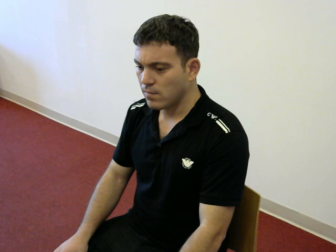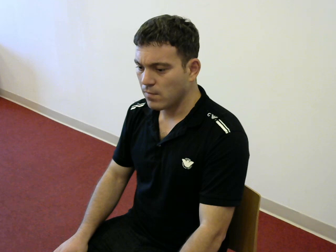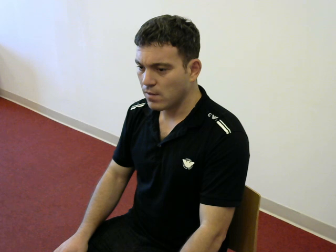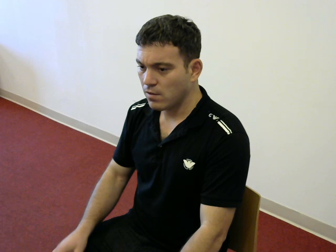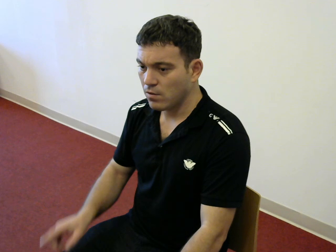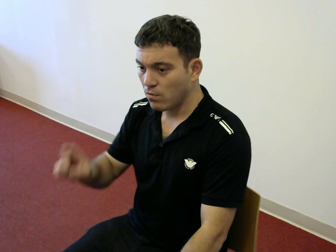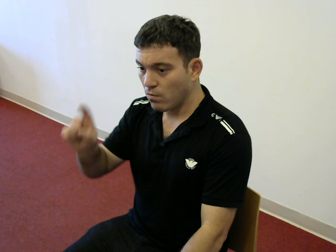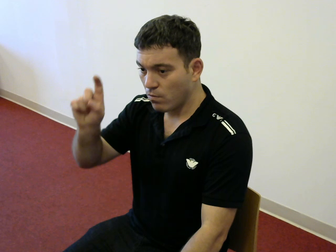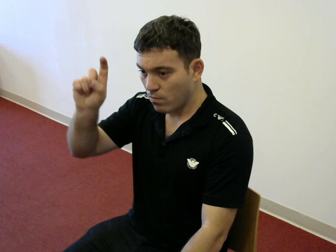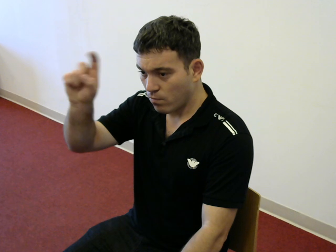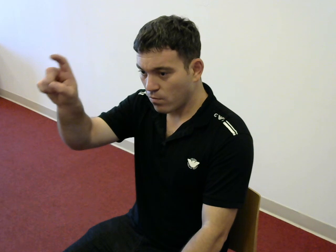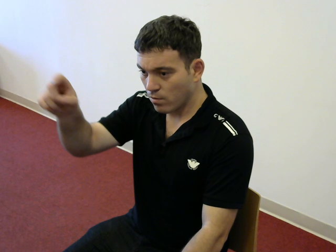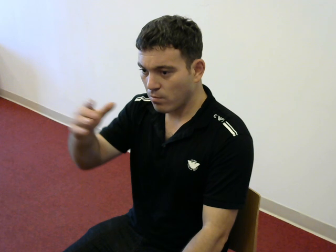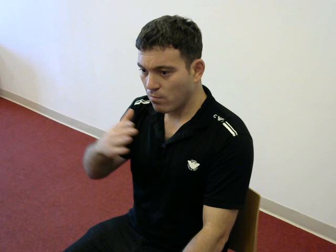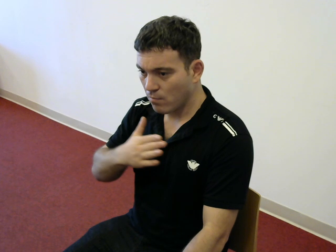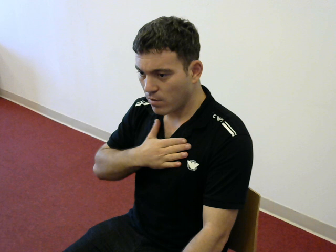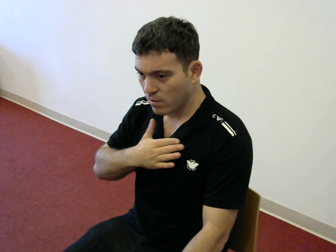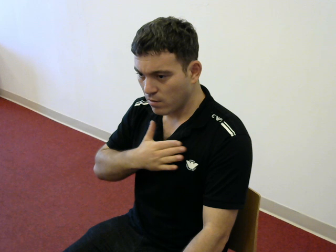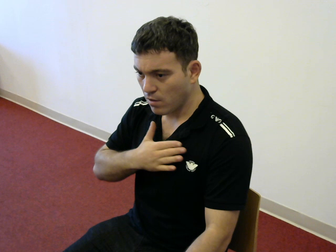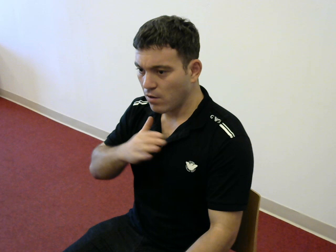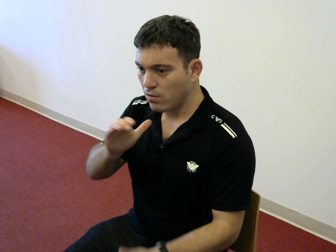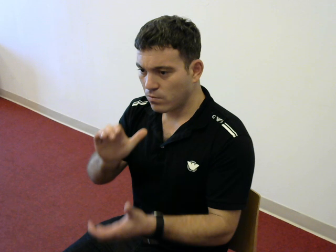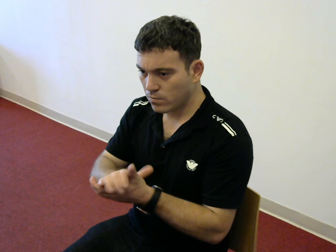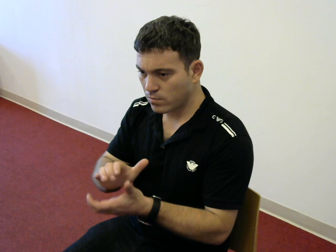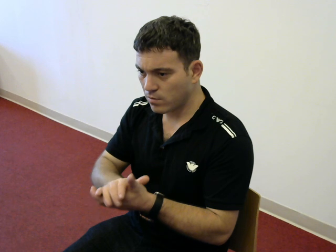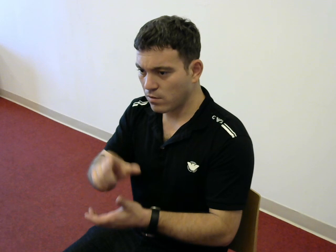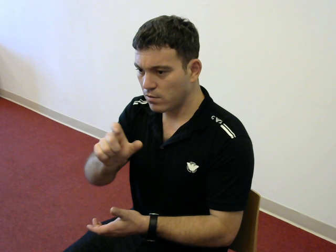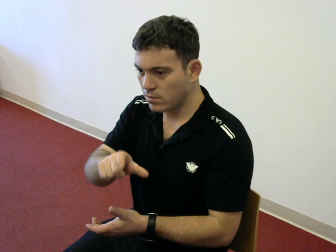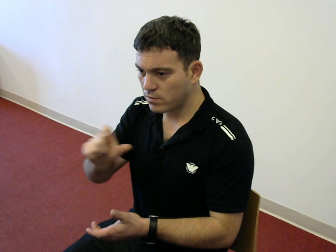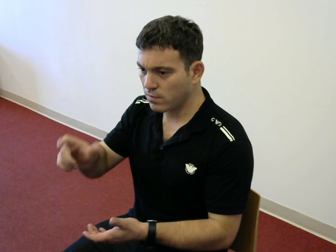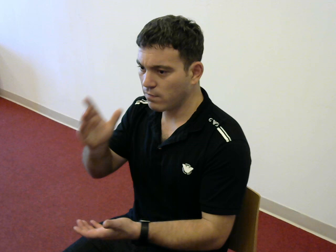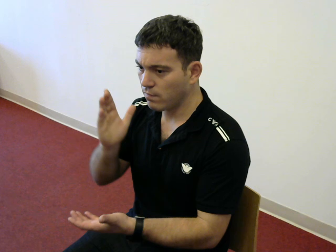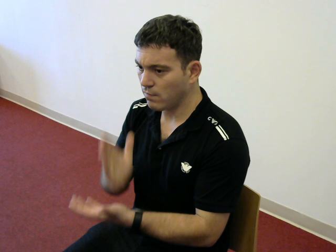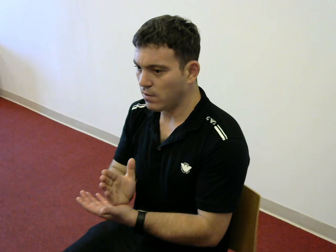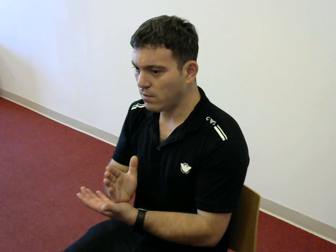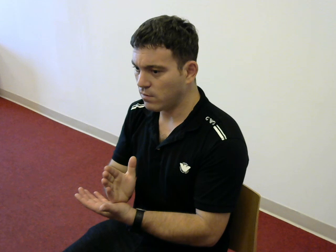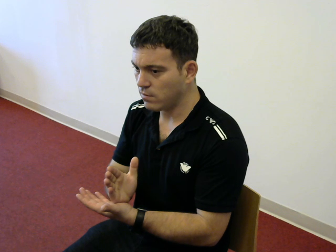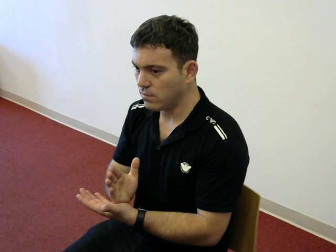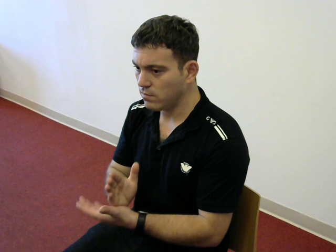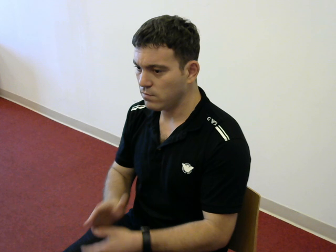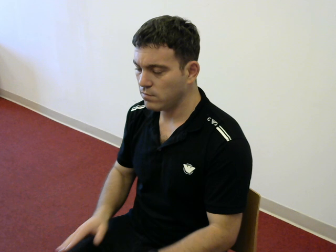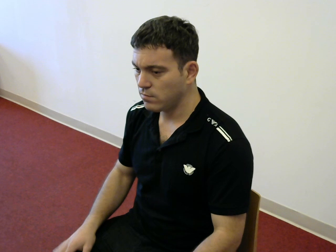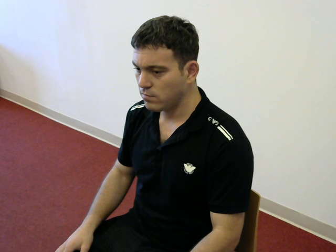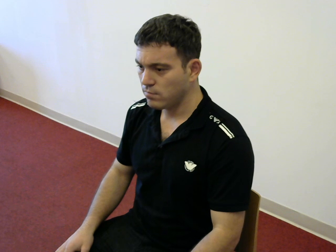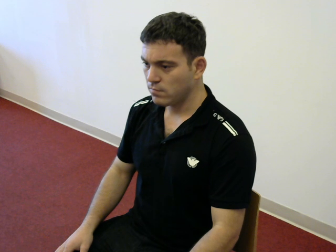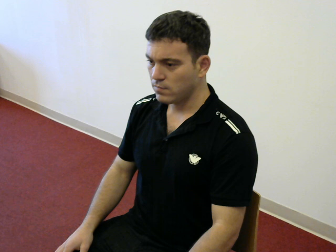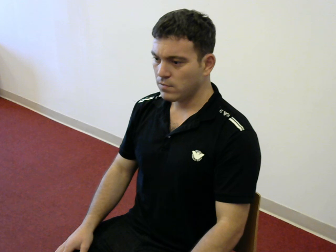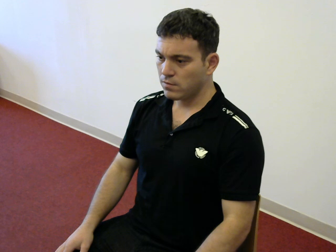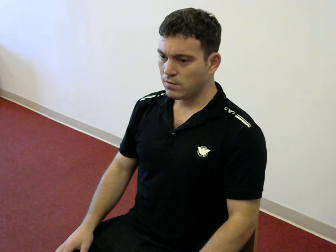Orda mənim tanıdığım insanlar var